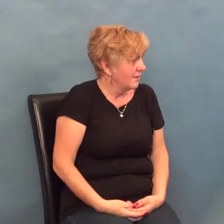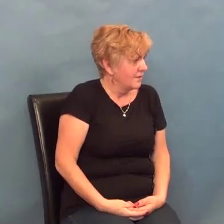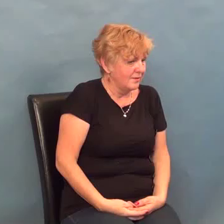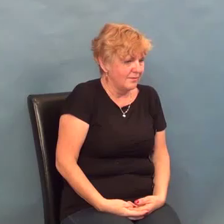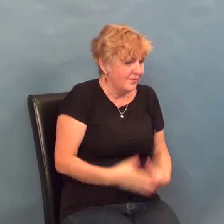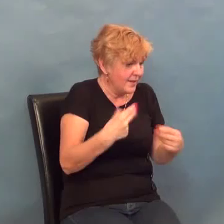Nie.